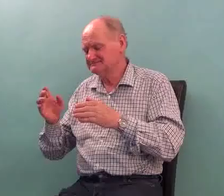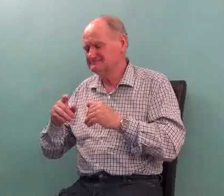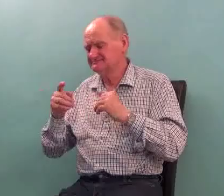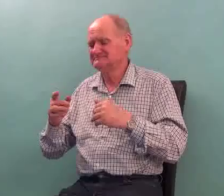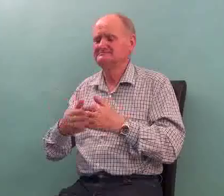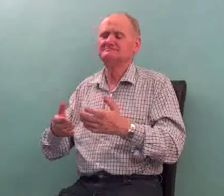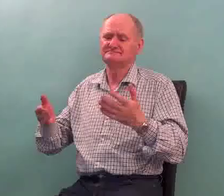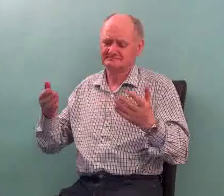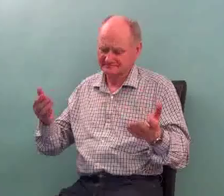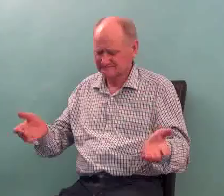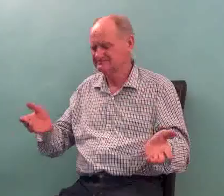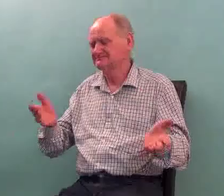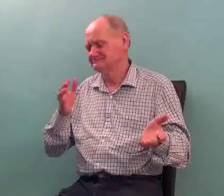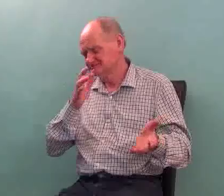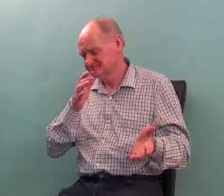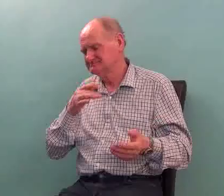Żona się cieszyła.